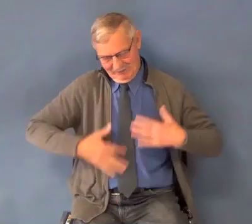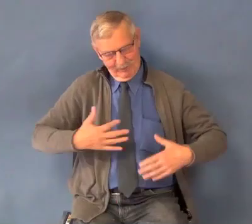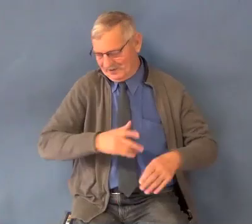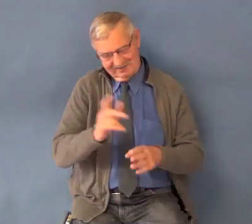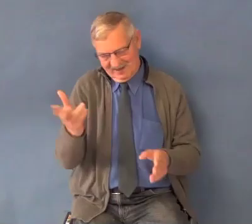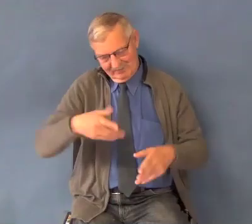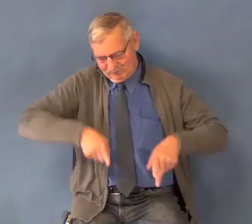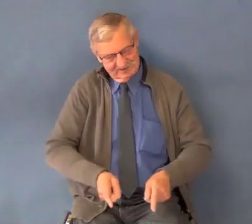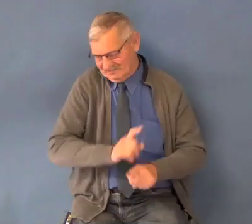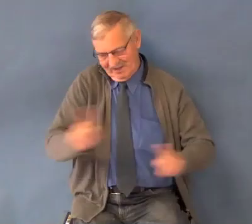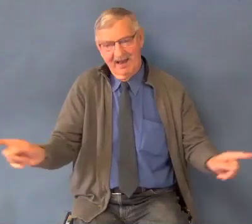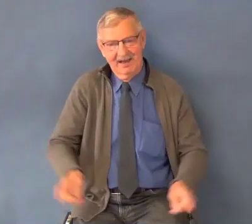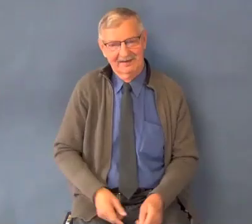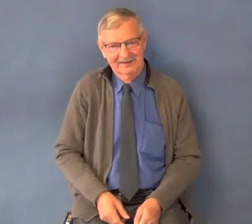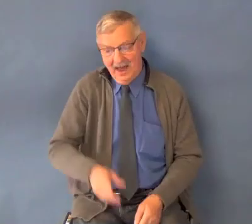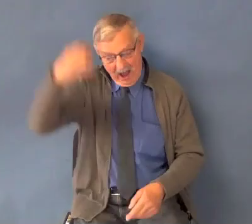Nie wolno się myć, kąpać.